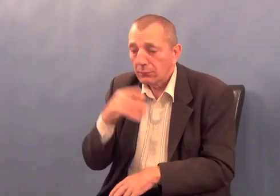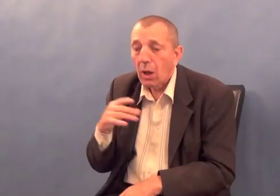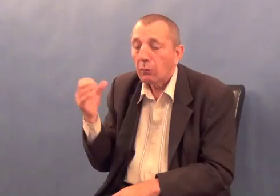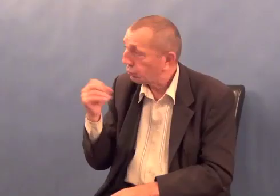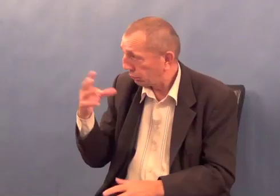Do kina nie?